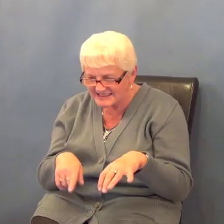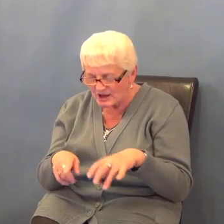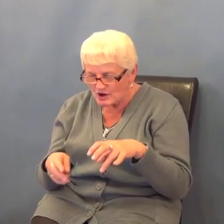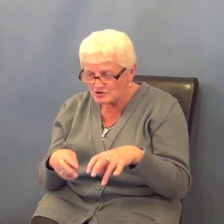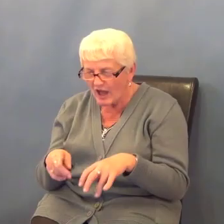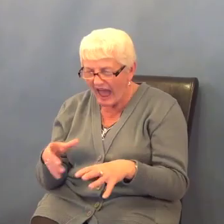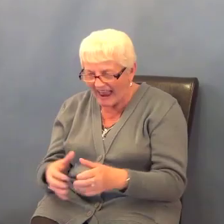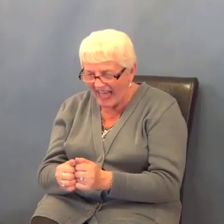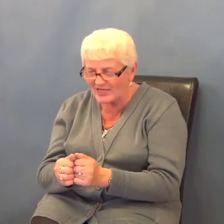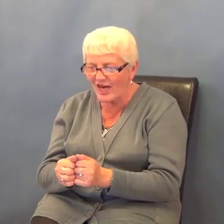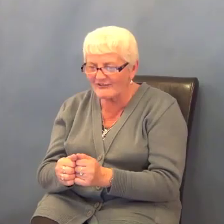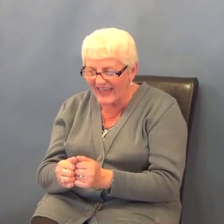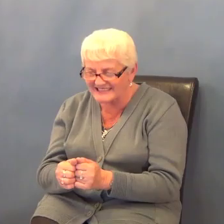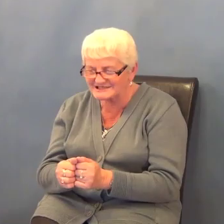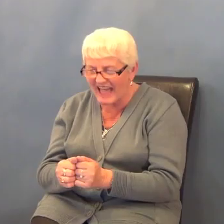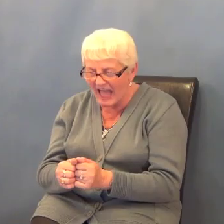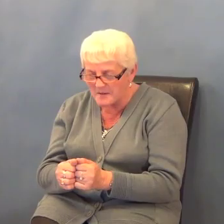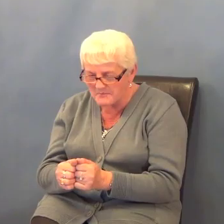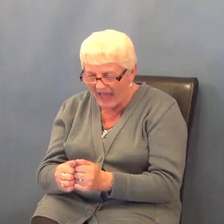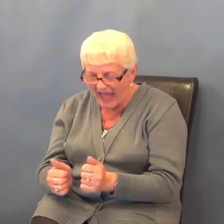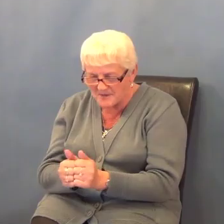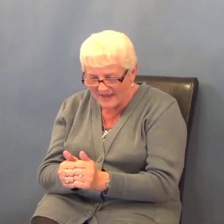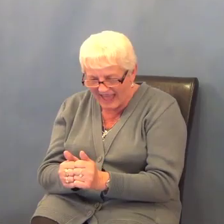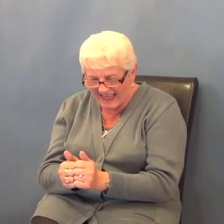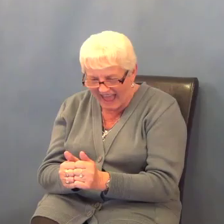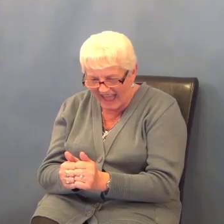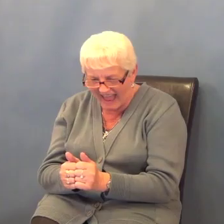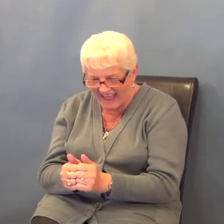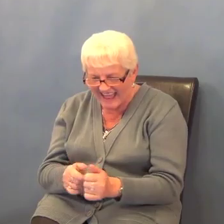Szuka i znajduje parę żab.